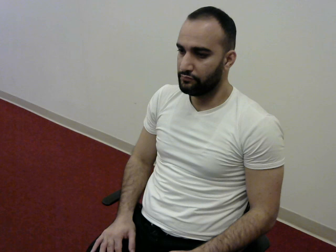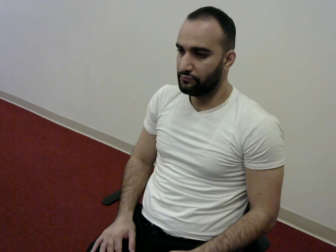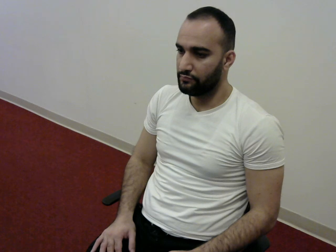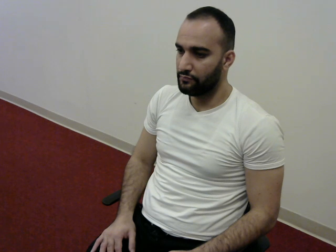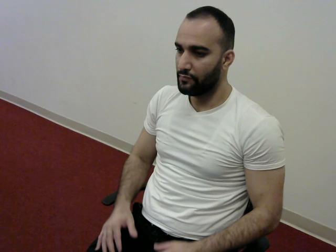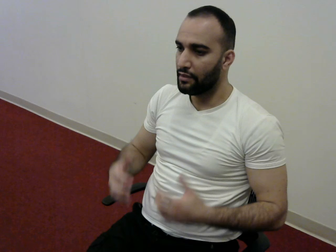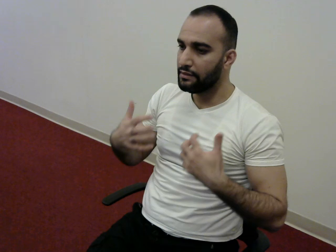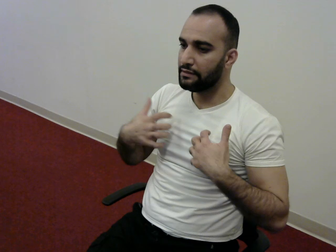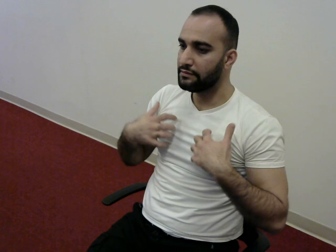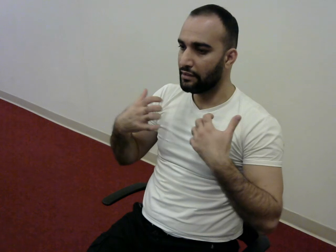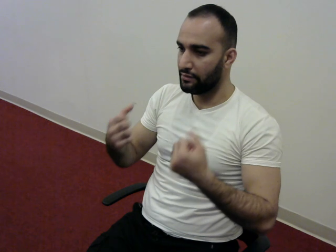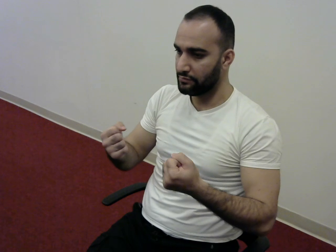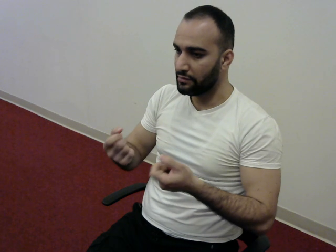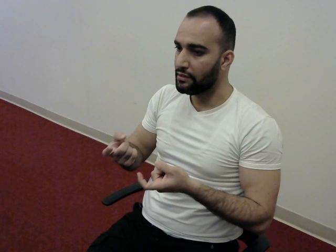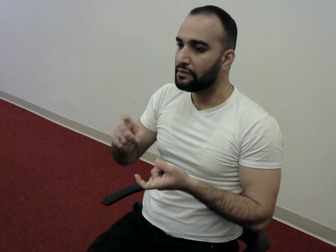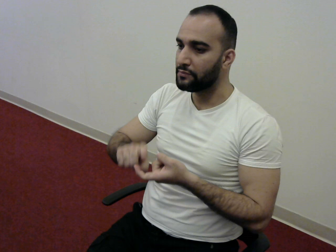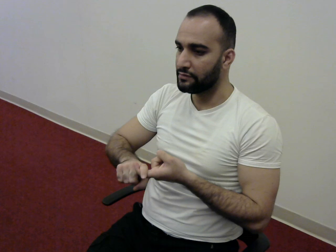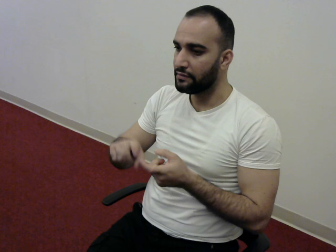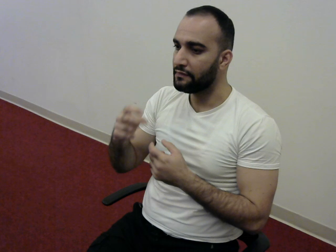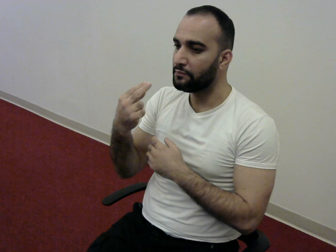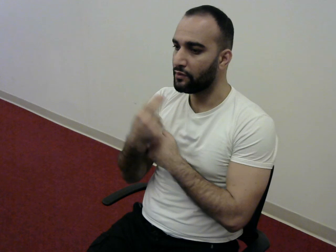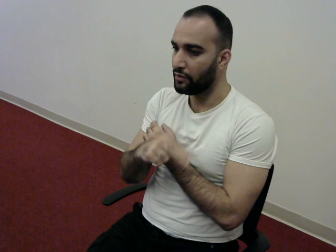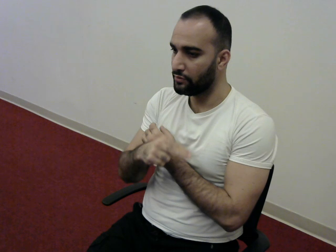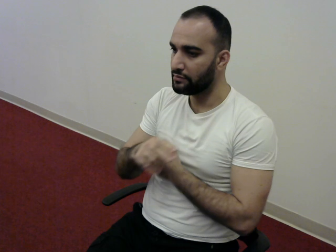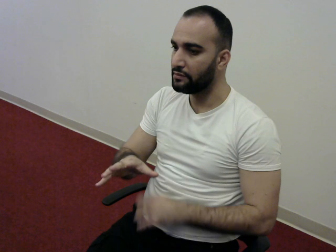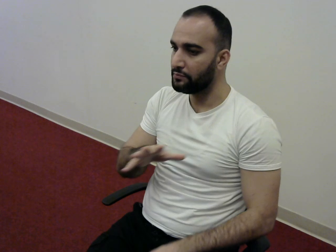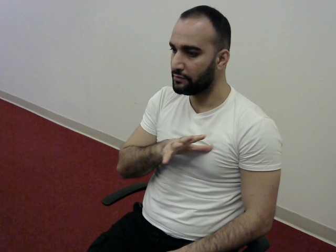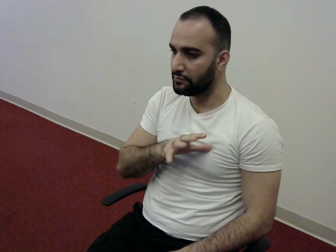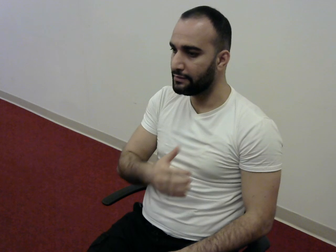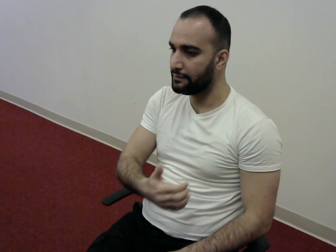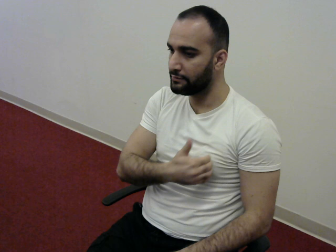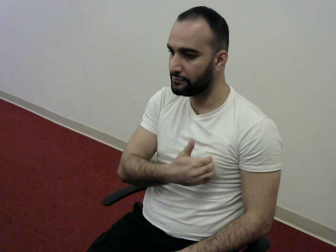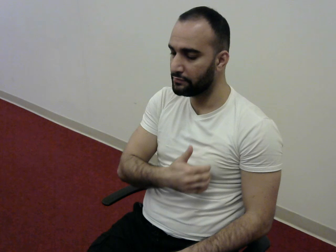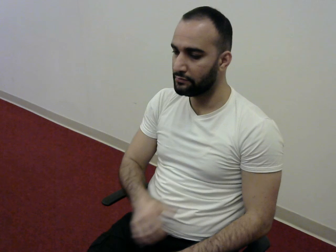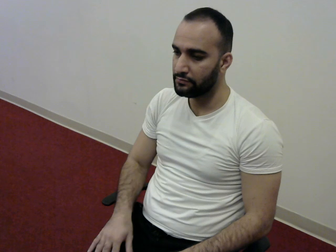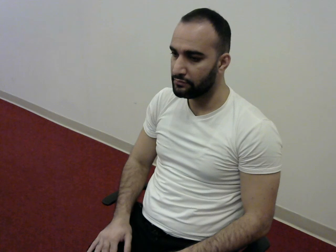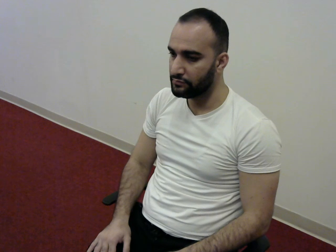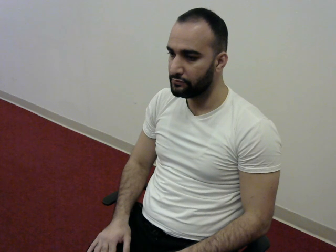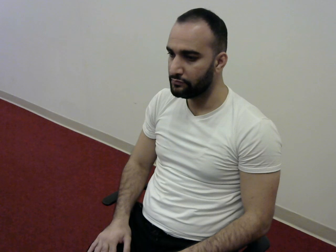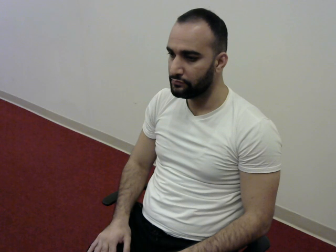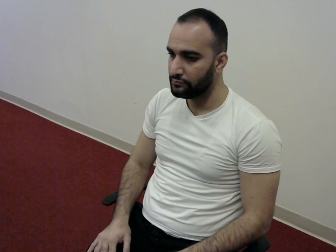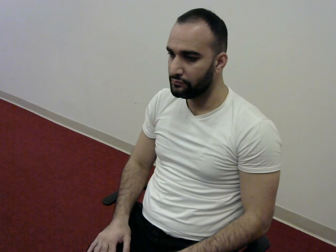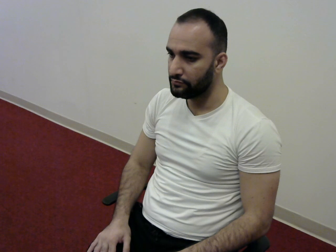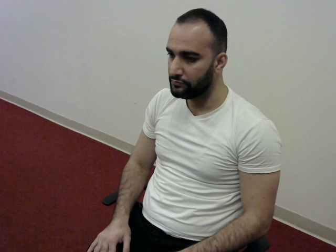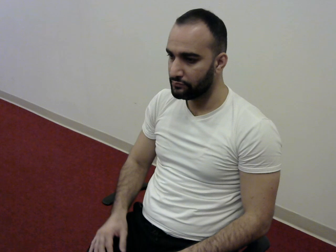Sağlamlığımla bağlı müalicə olmaq istəyirəm